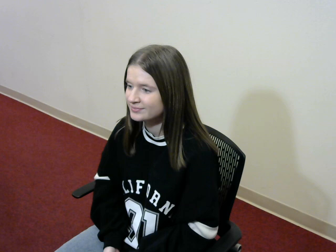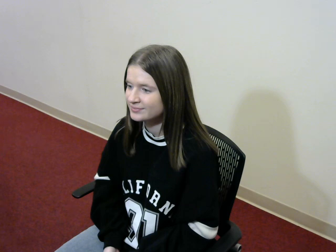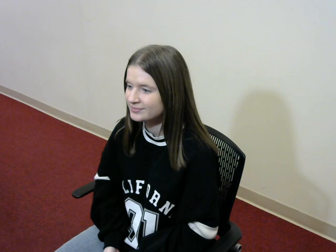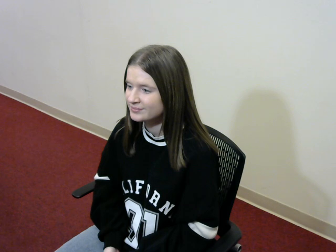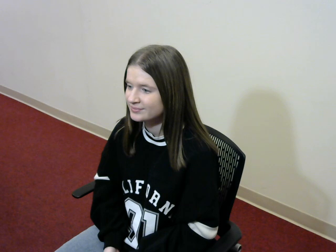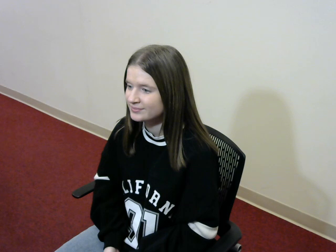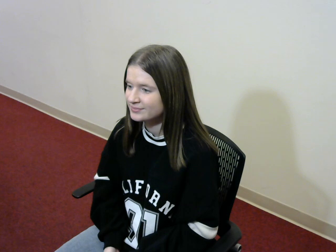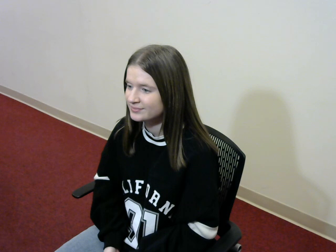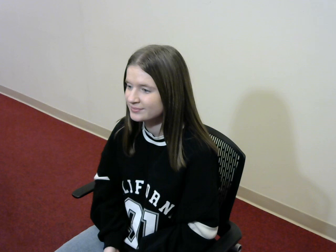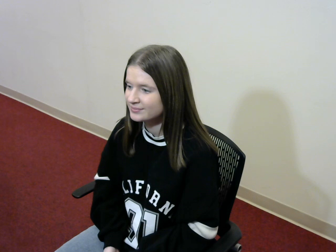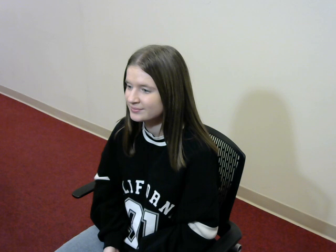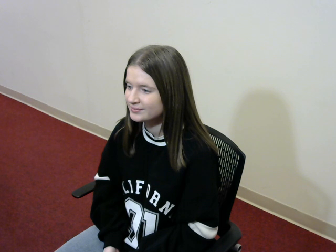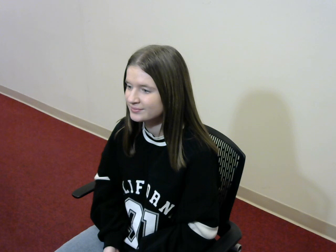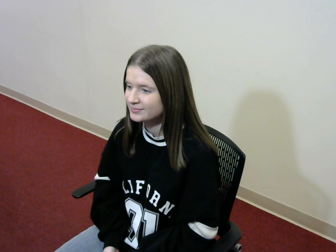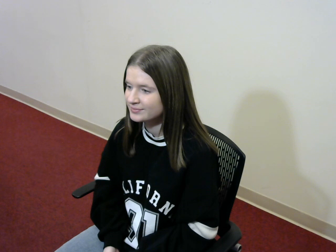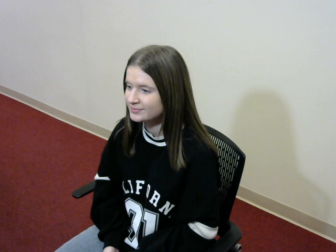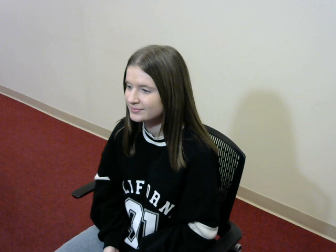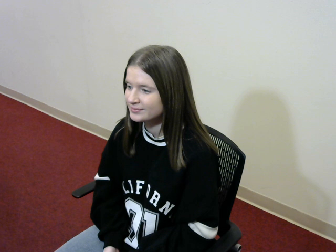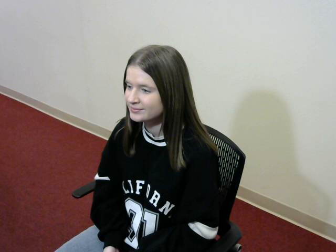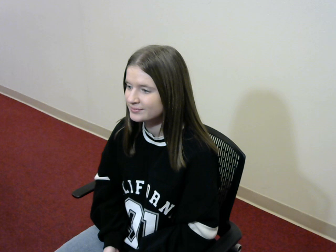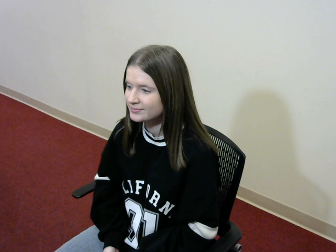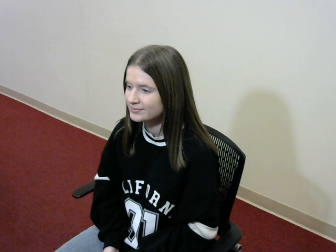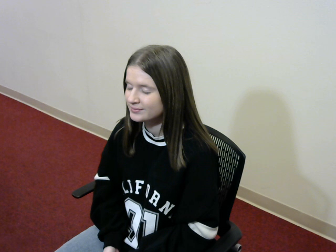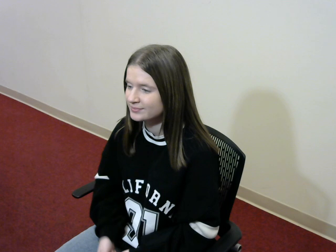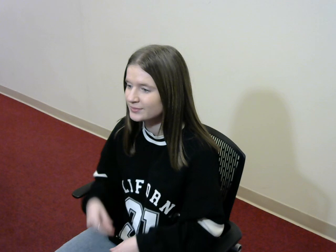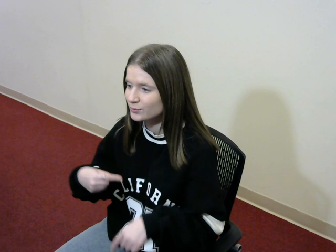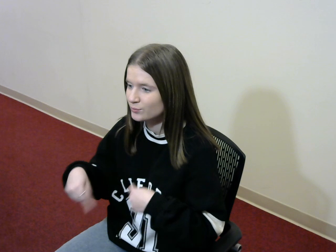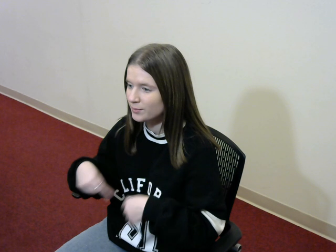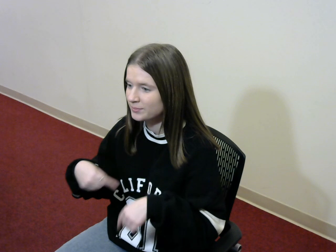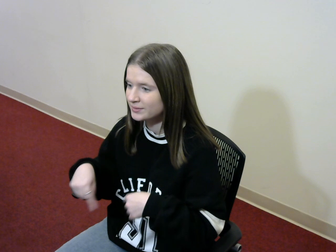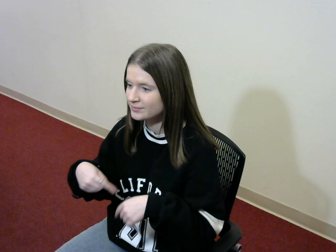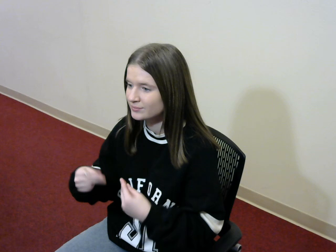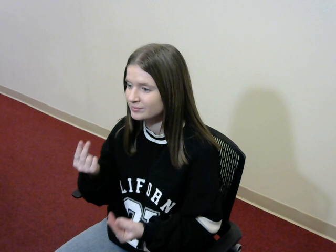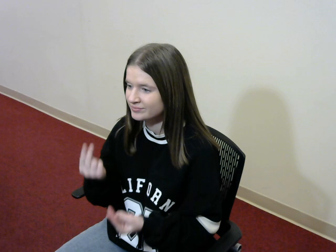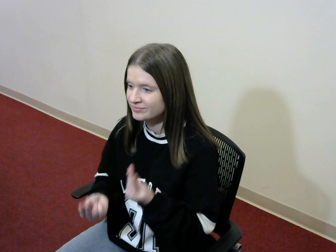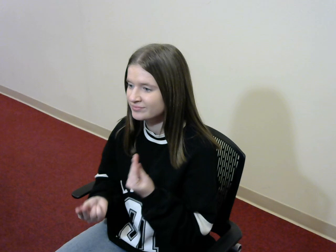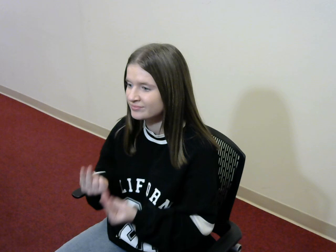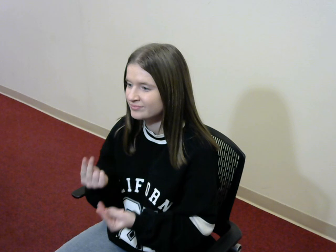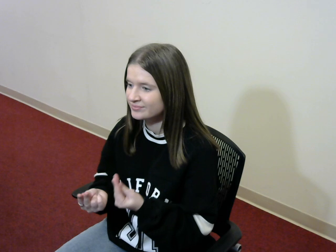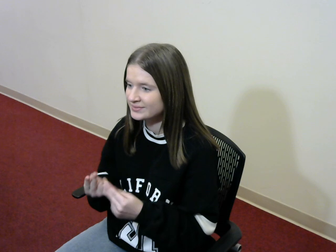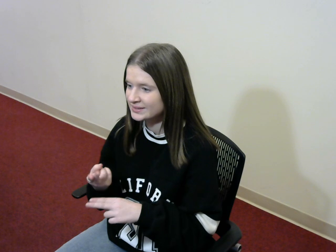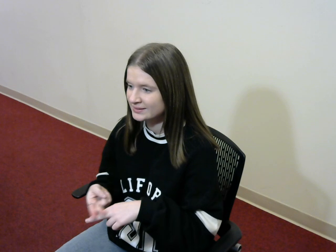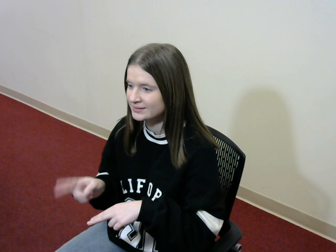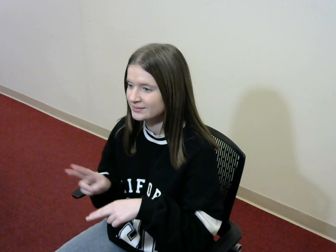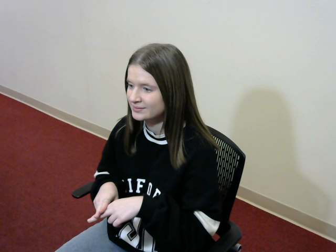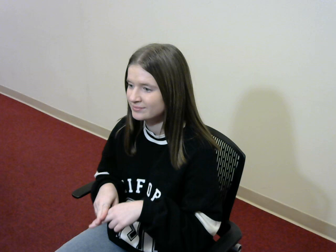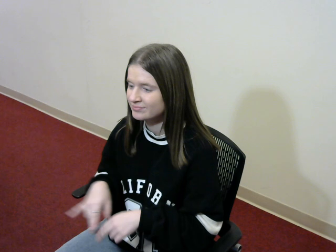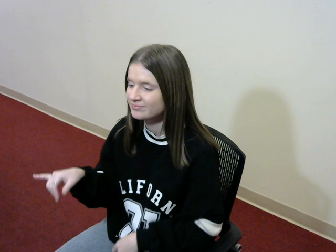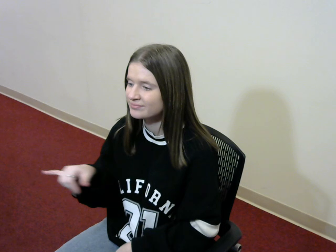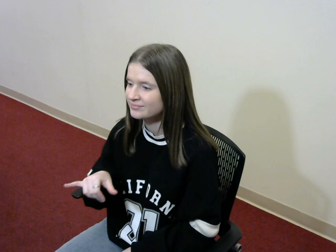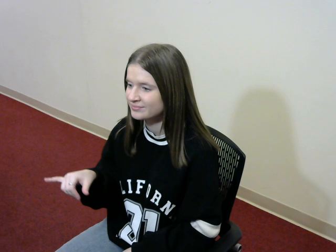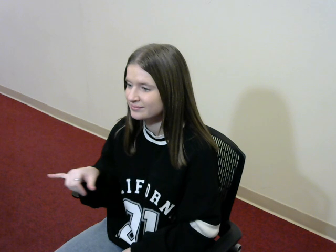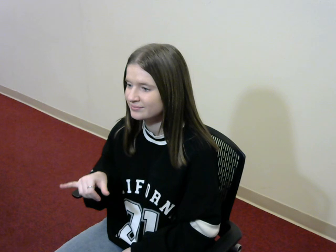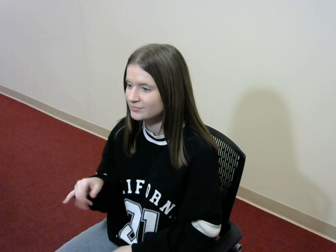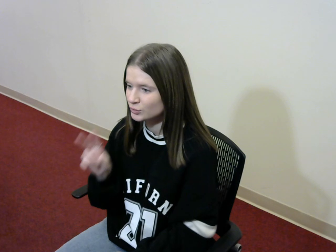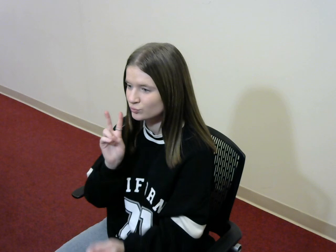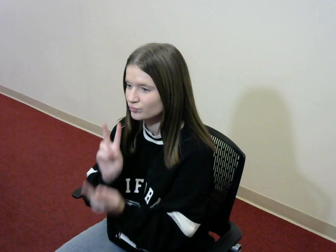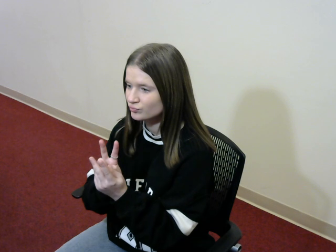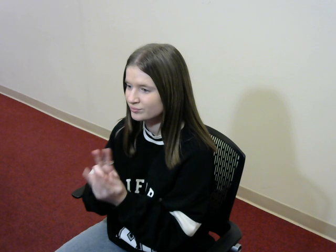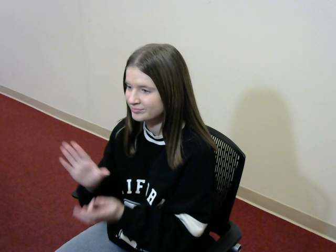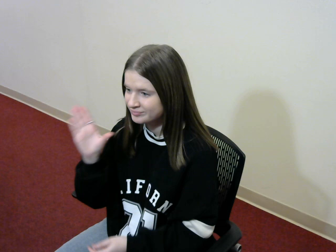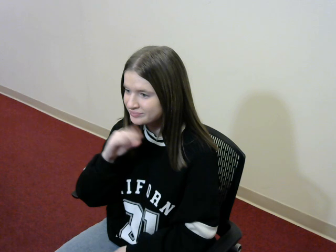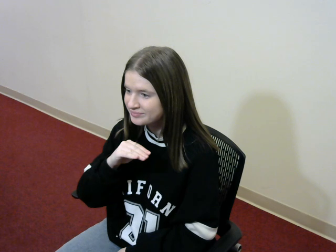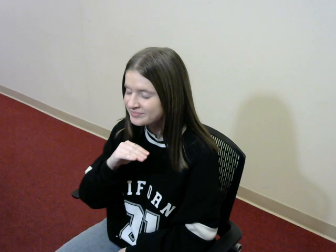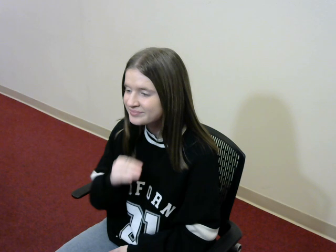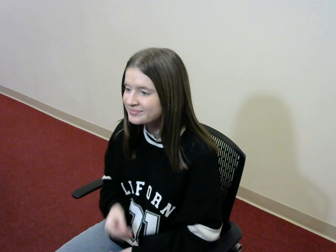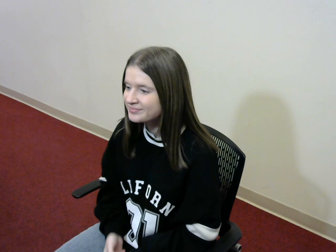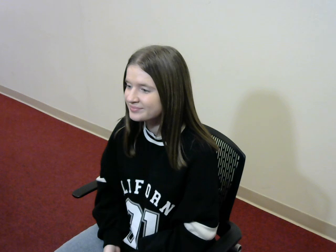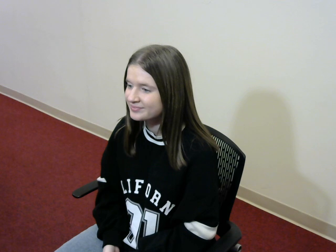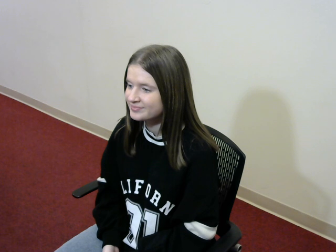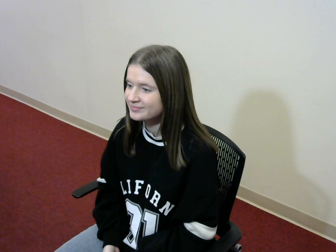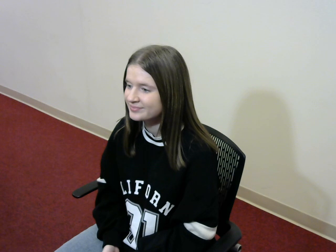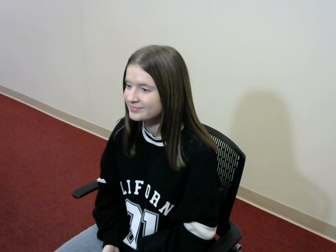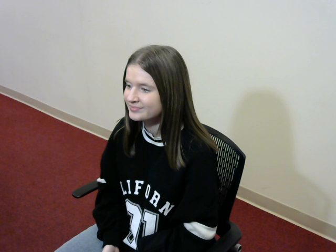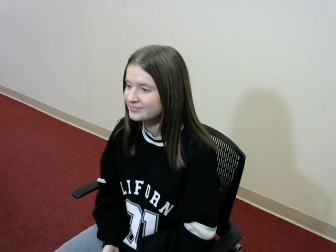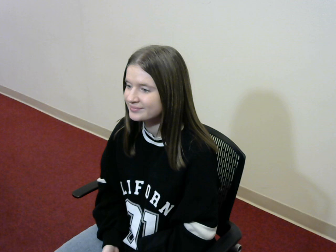Futbol oynamaq üçün harda görüşə bilərik?